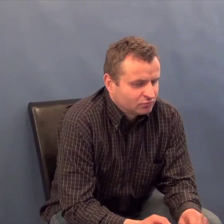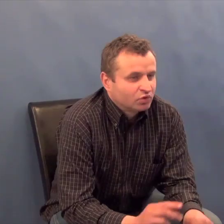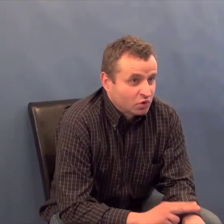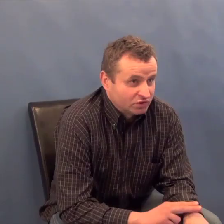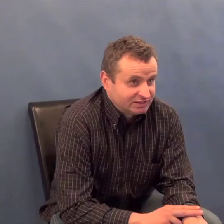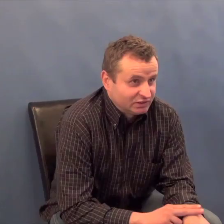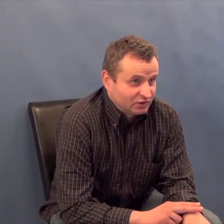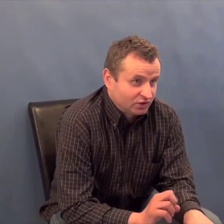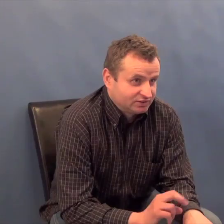Godzina?